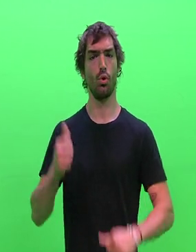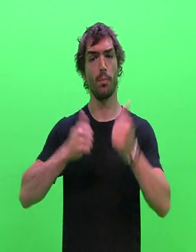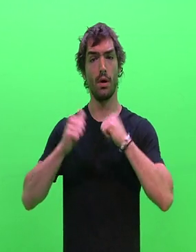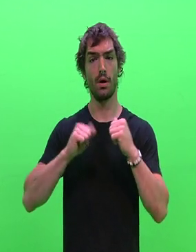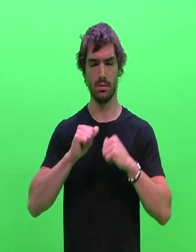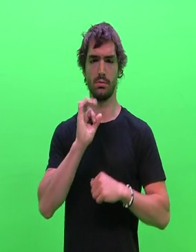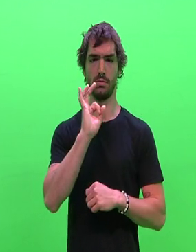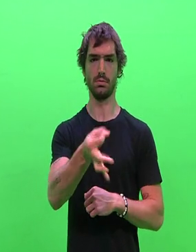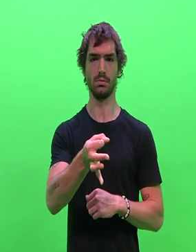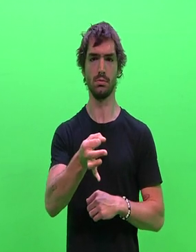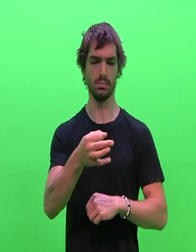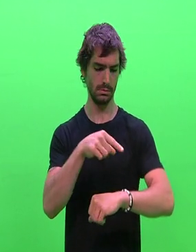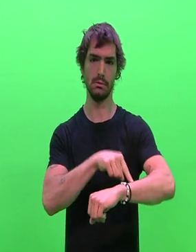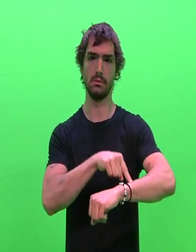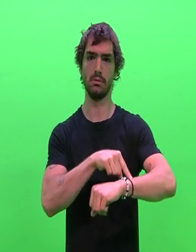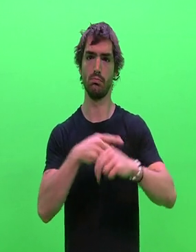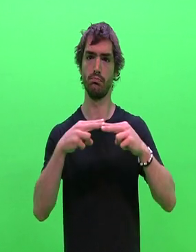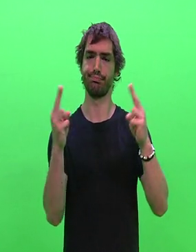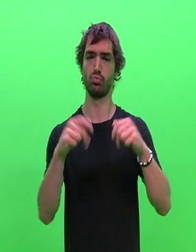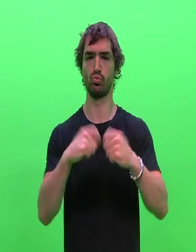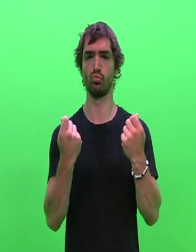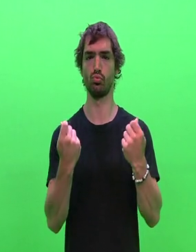Sí, m'han operat del braç, em vaig trencar un os.